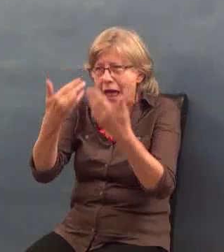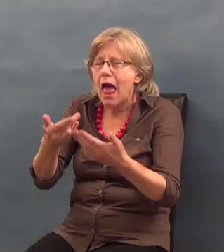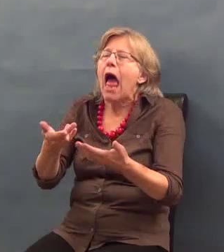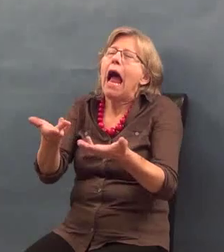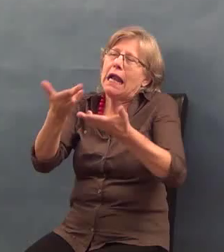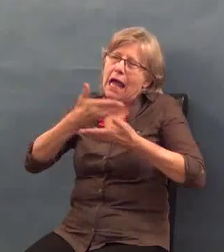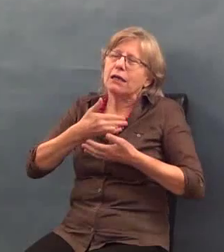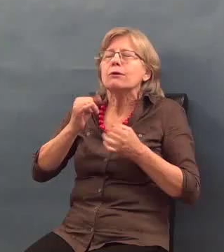Chłopiec odbiera i dziękuje.